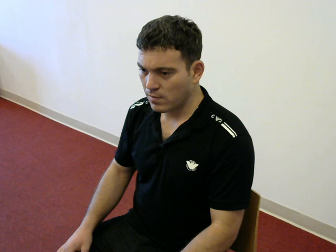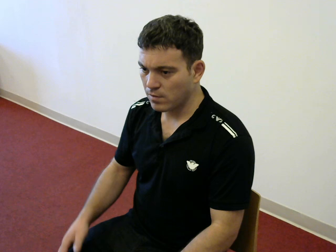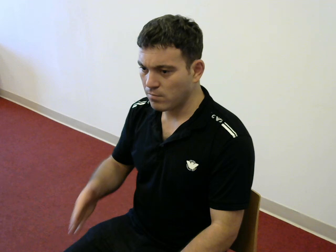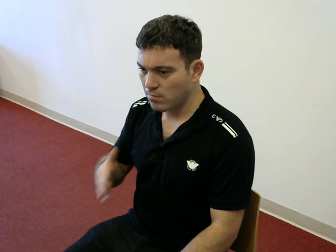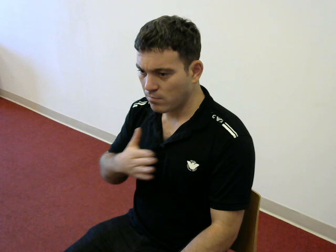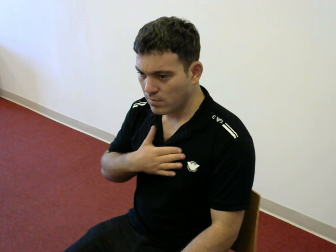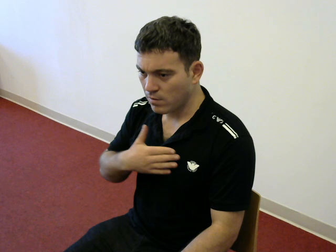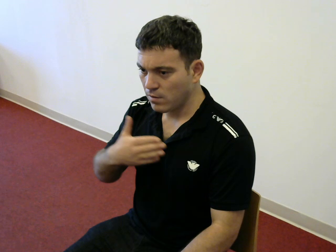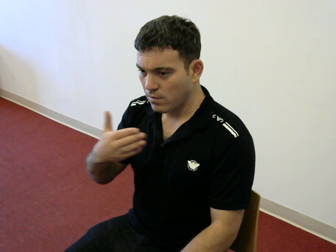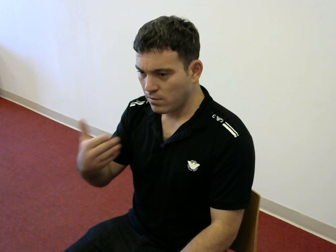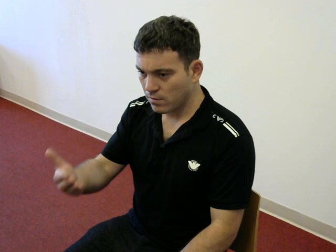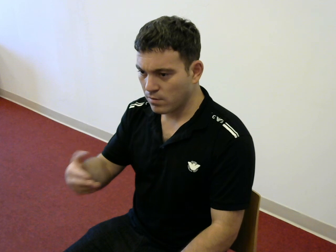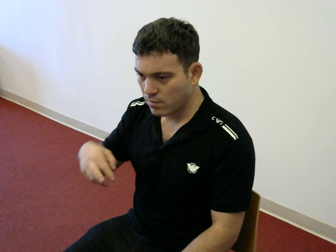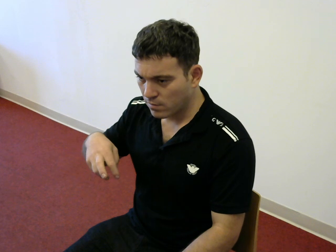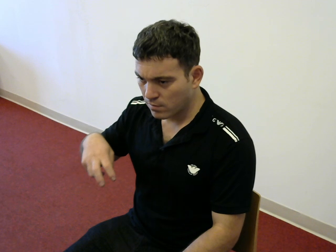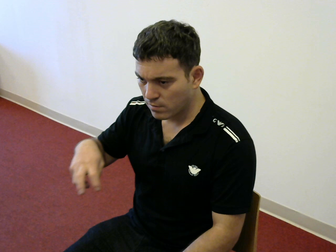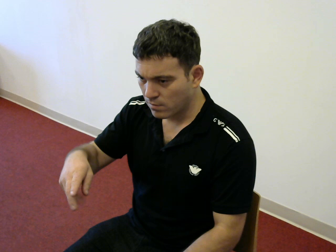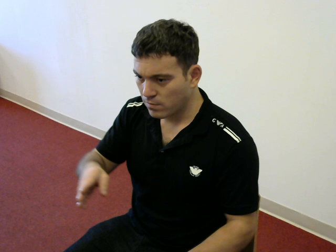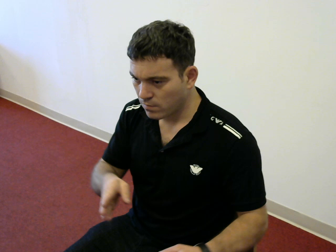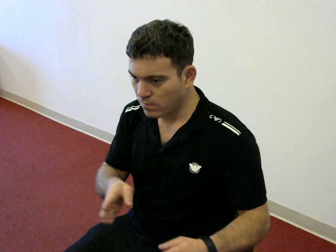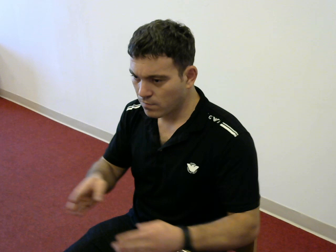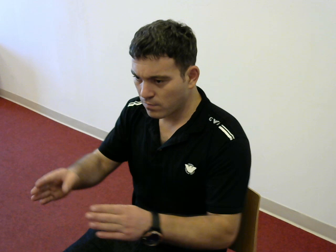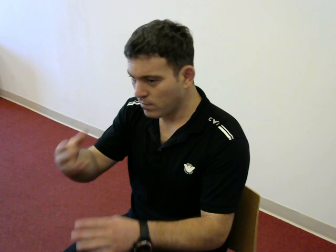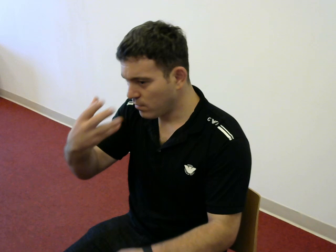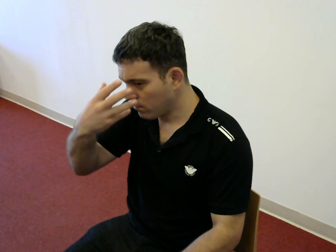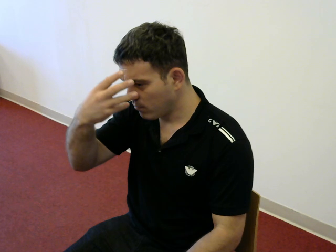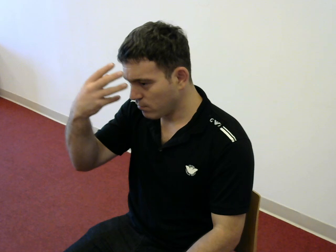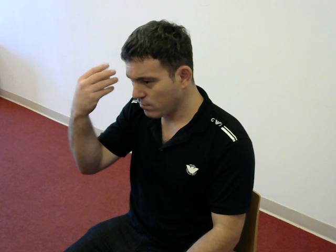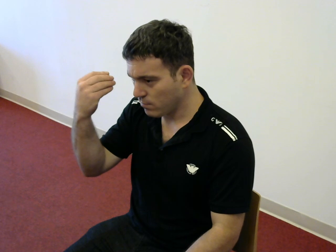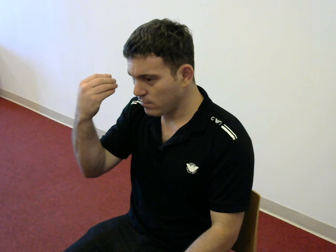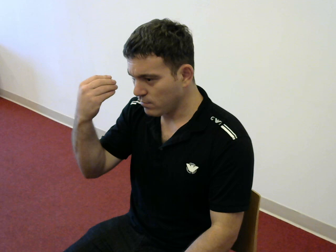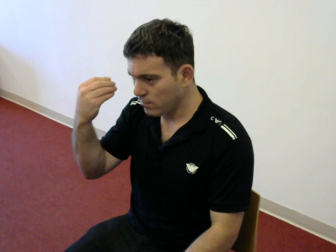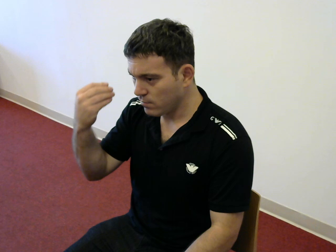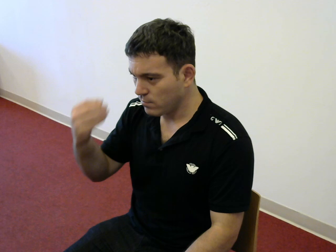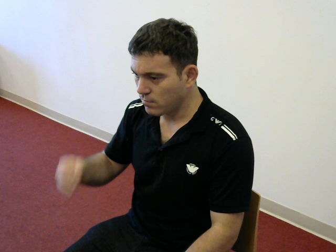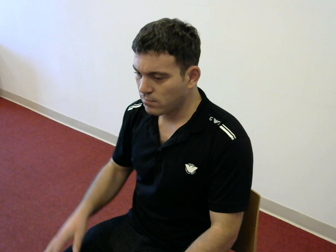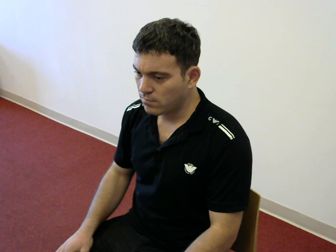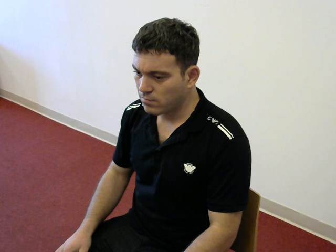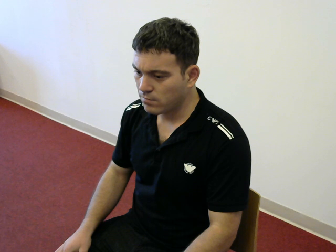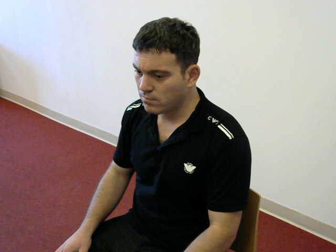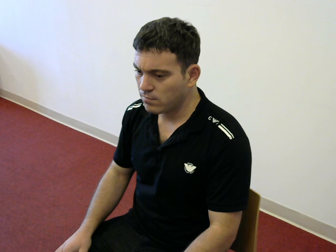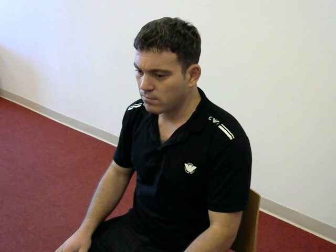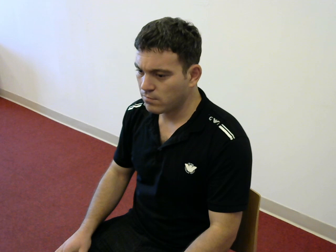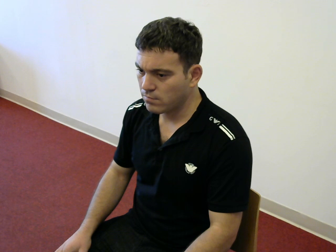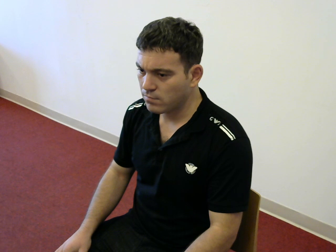Mən bura gələn yolu unutmuşam